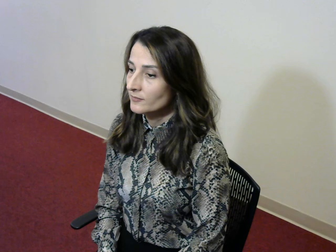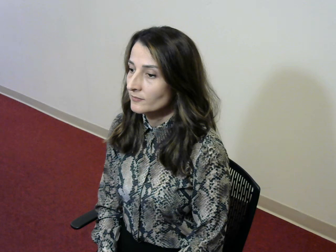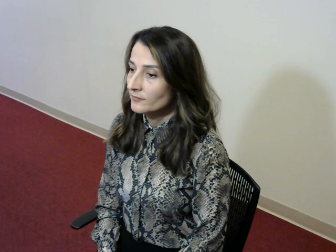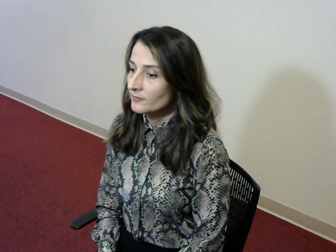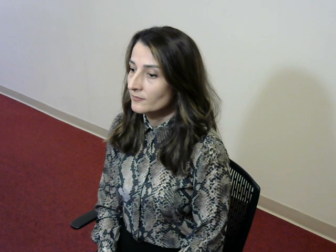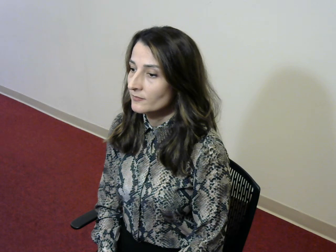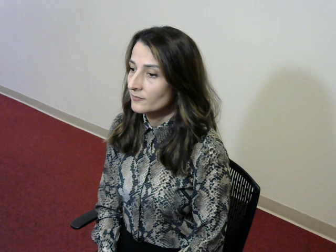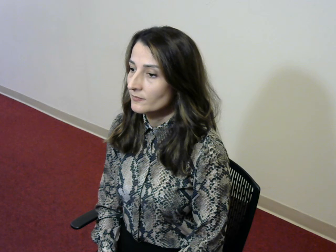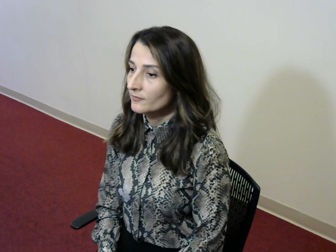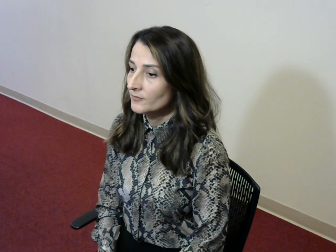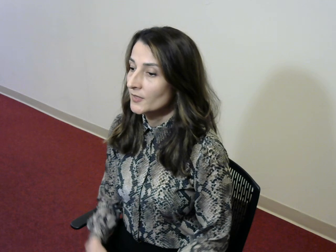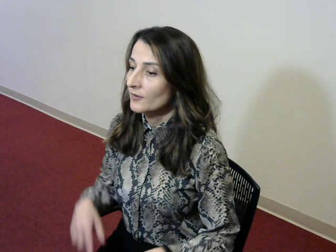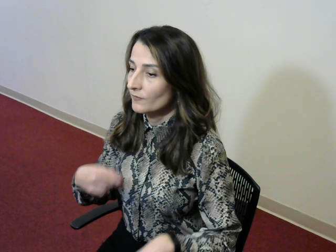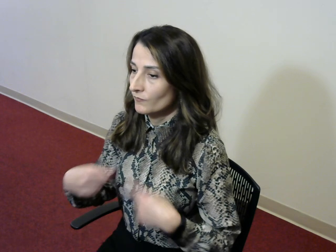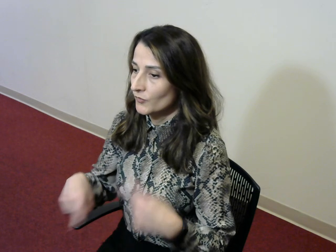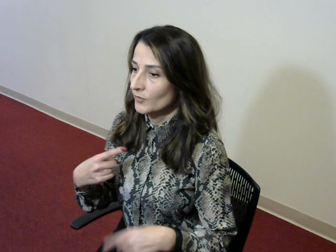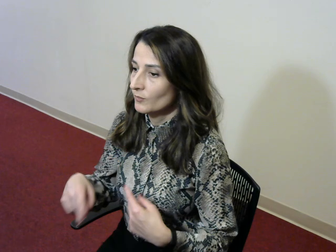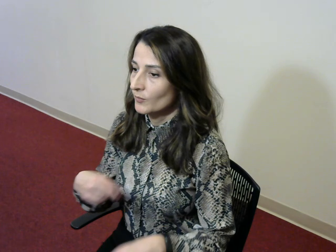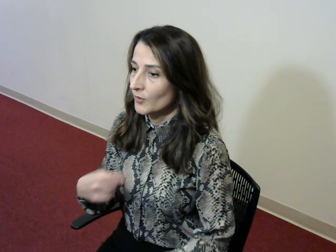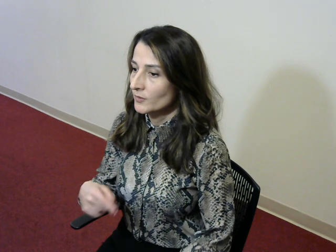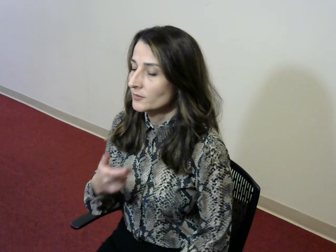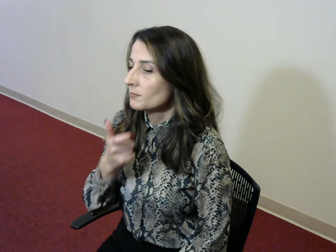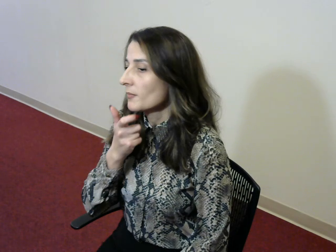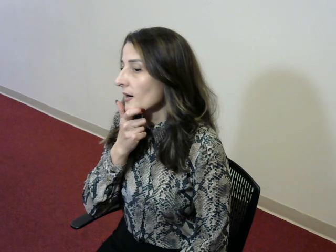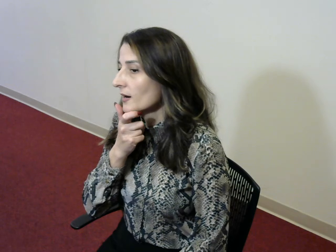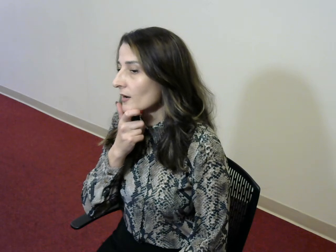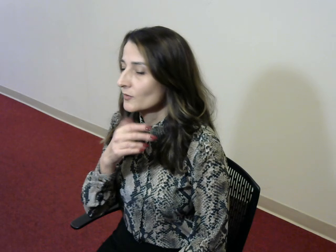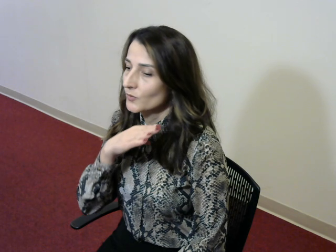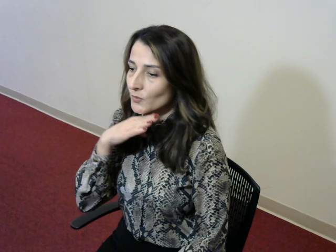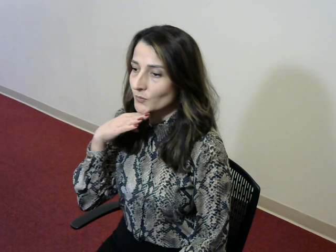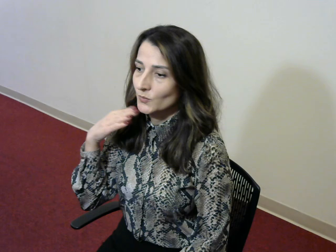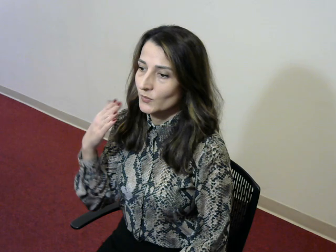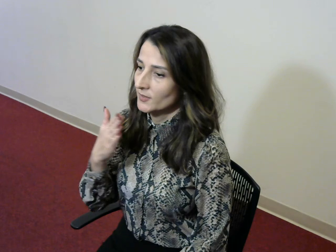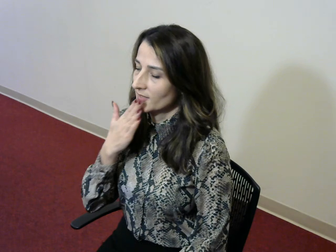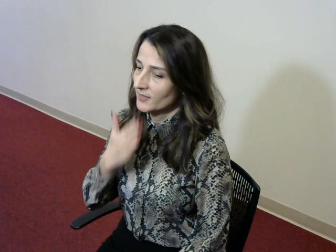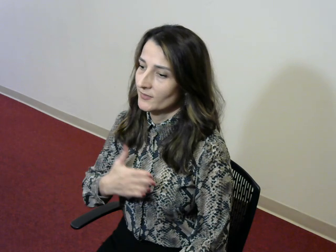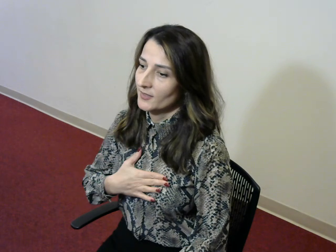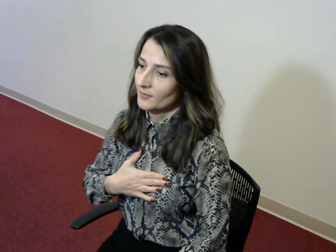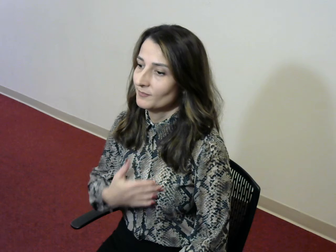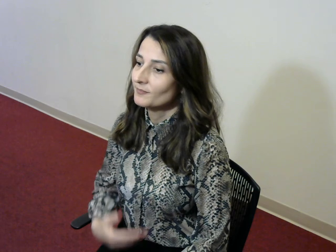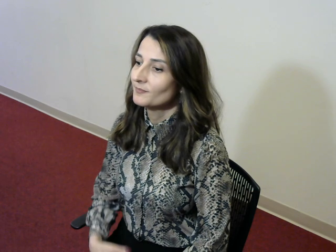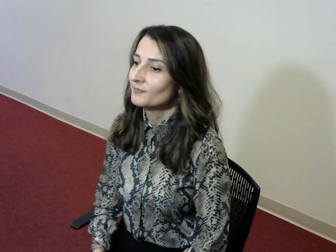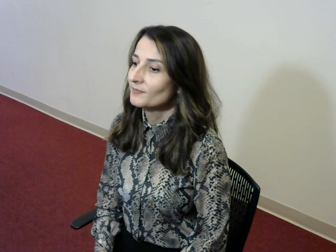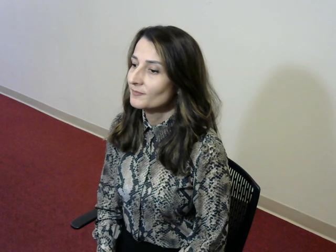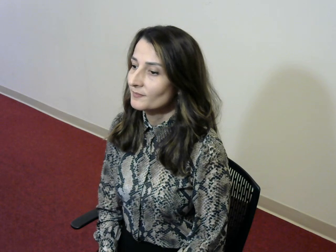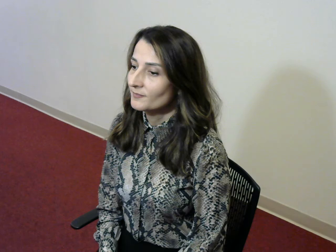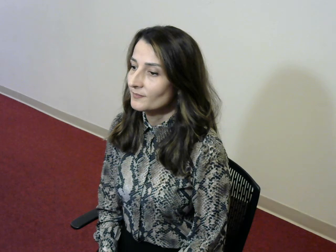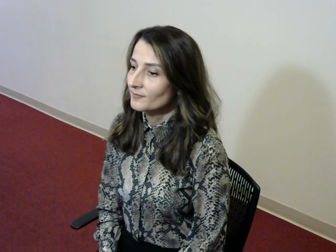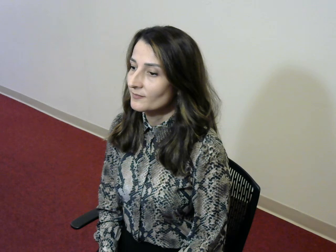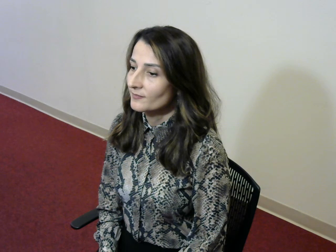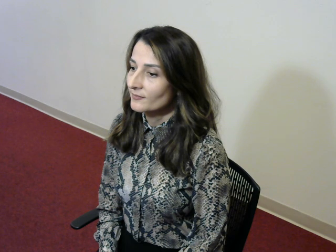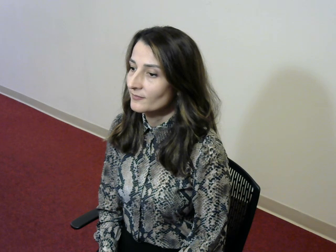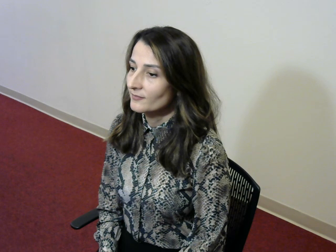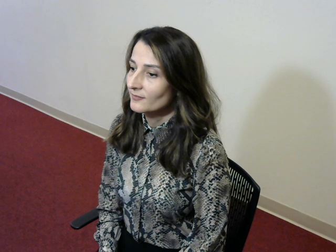Futbol izləməyi çox sevirəm